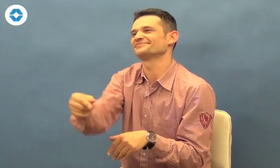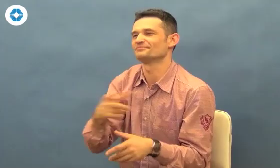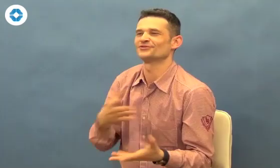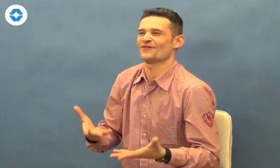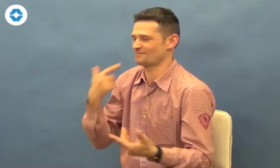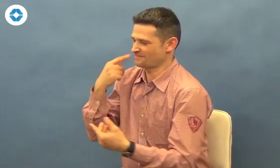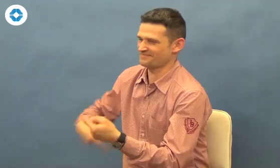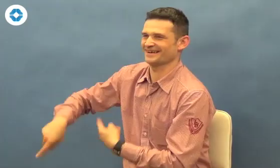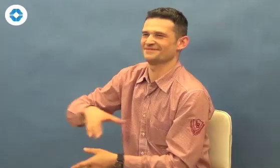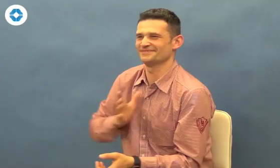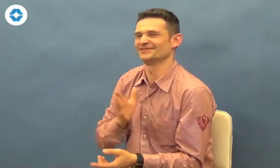Było tam towarzystwo, razem się bawili.